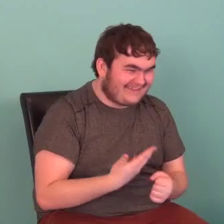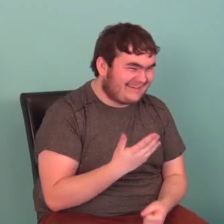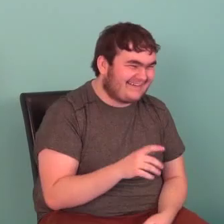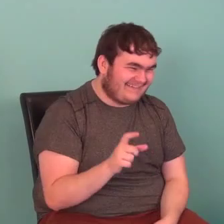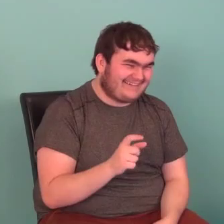Czwartek.